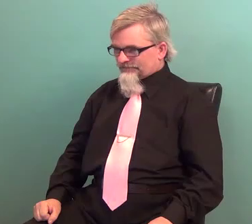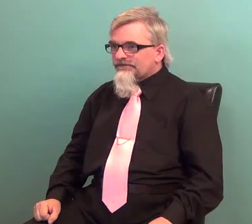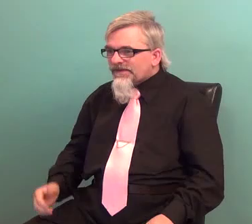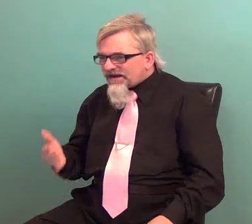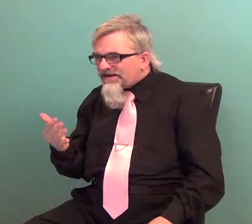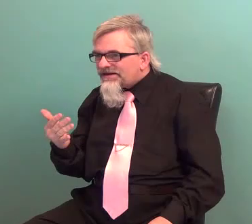Ile?